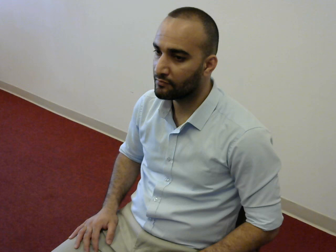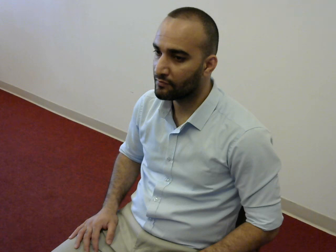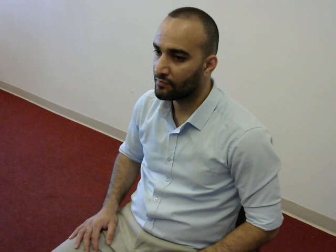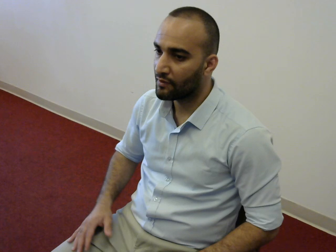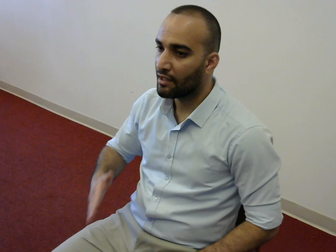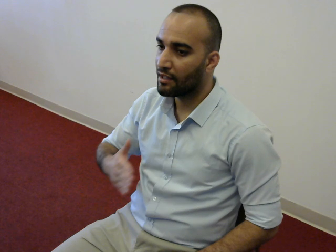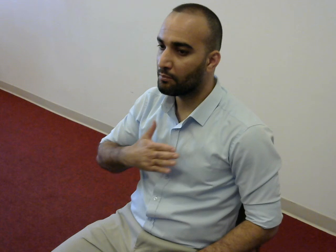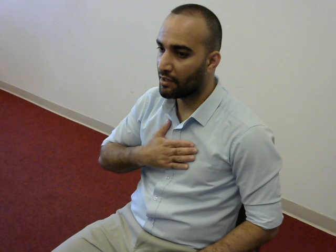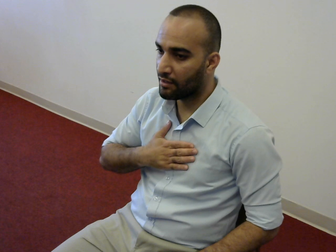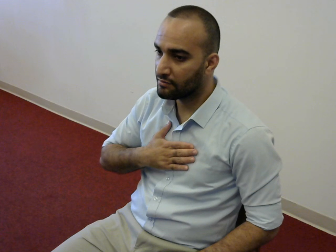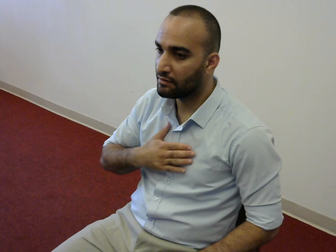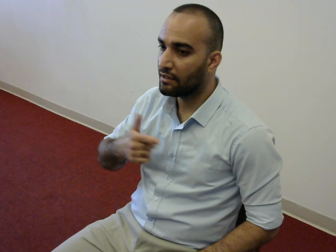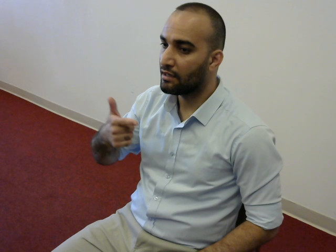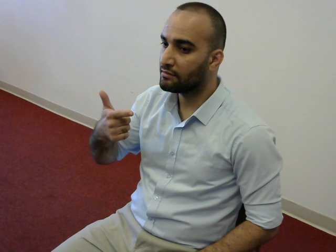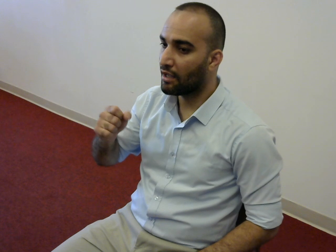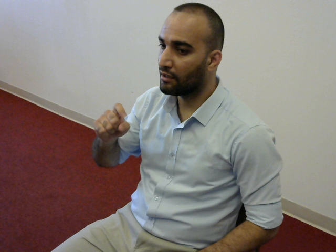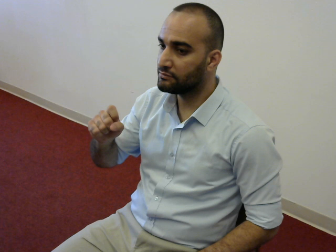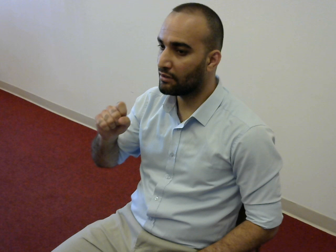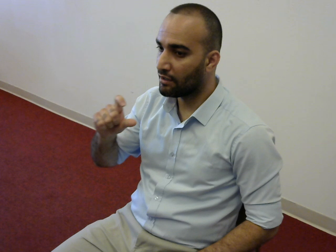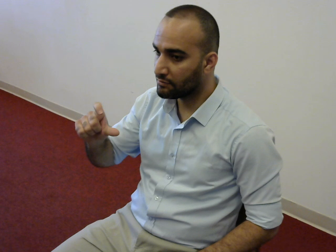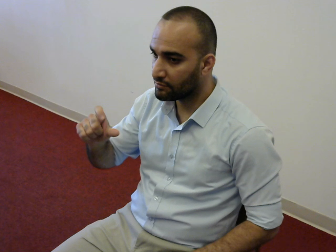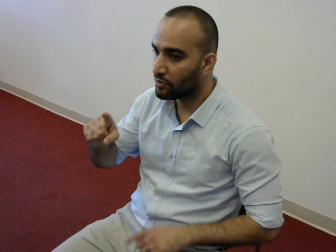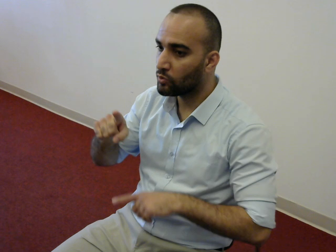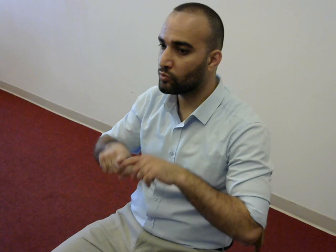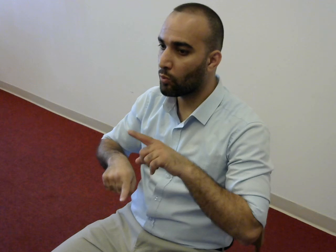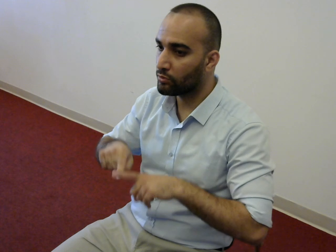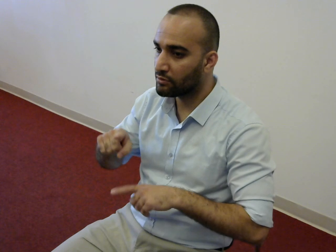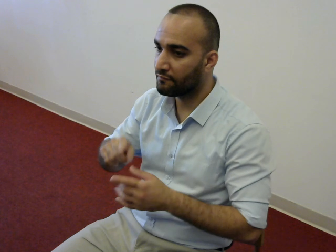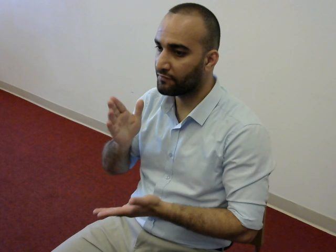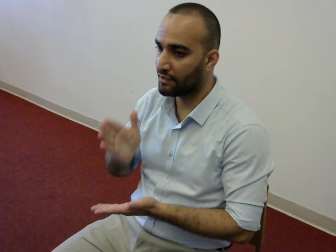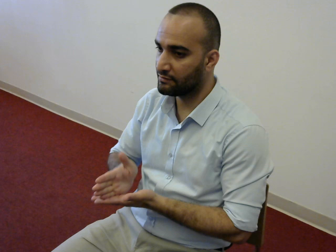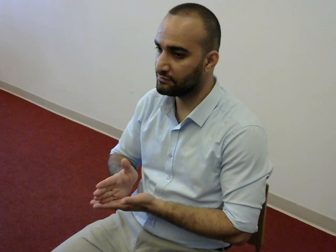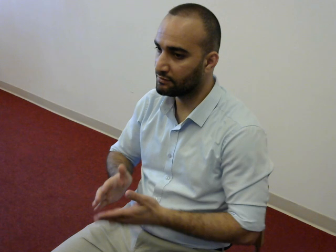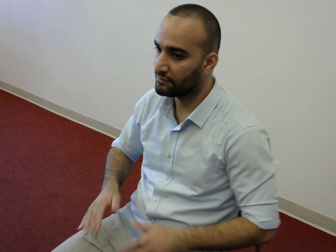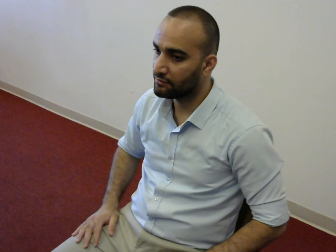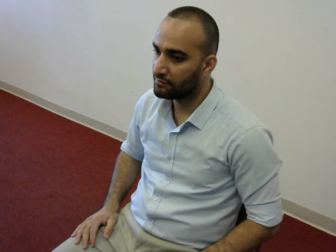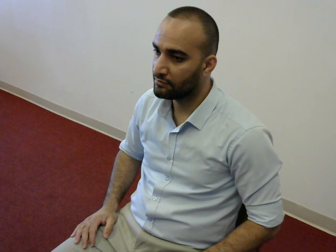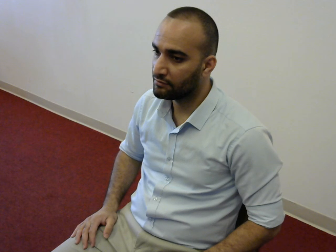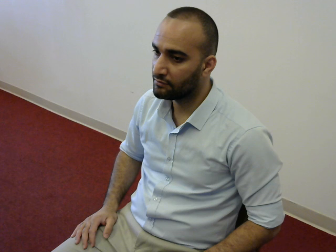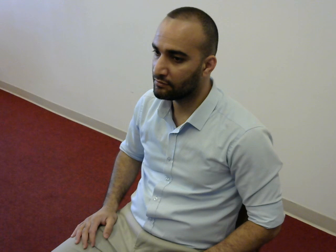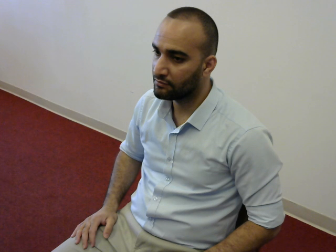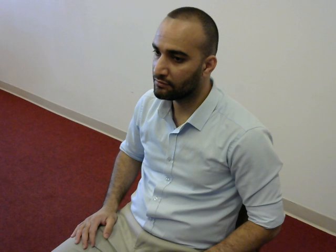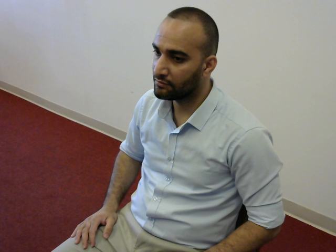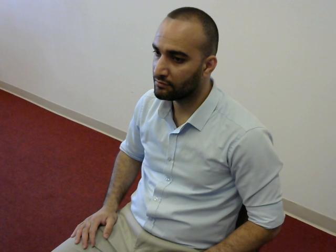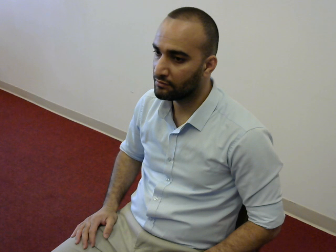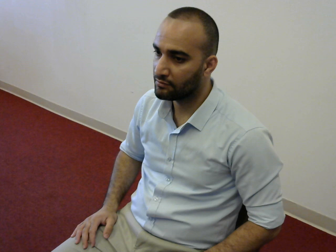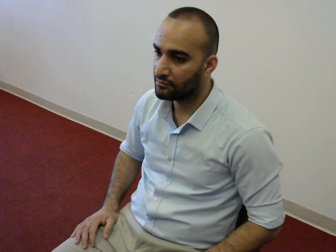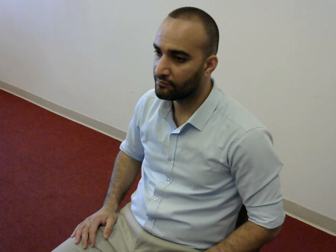Mənim Qazaxda qohumlarım var